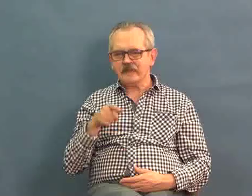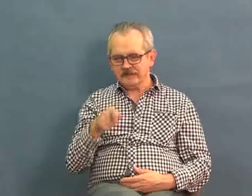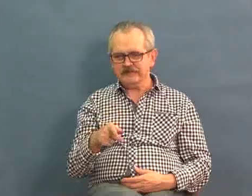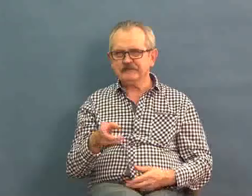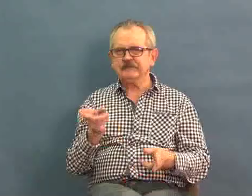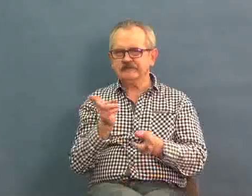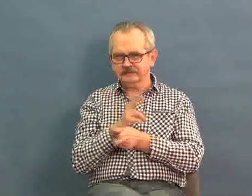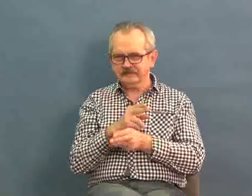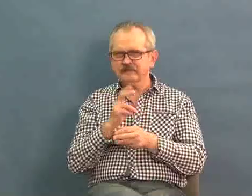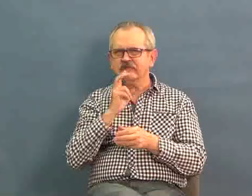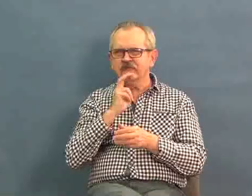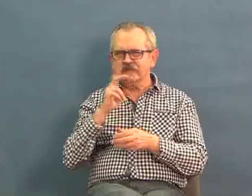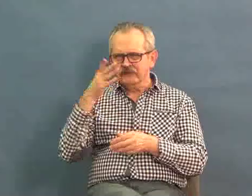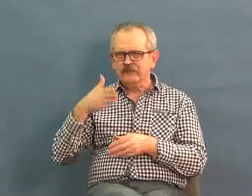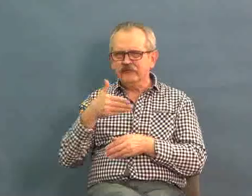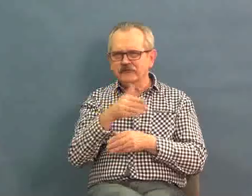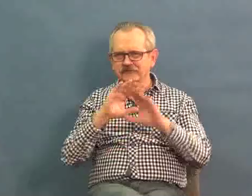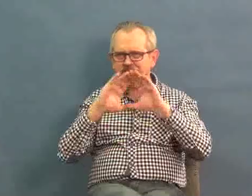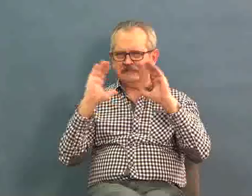Ryba pływa w wodzie, w kulistym akwarium.